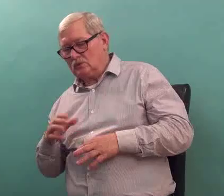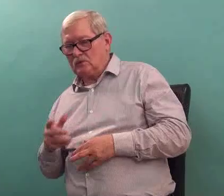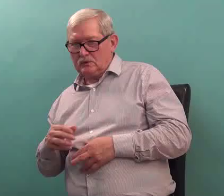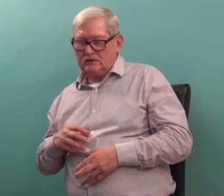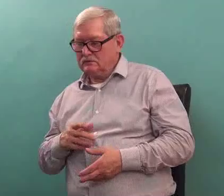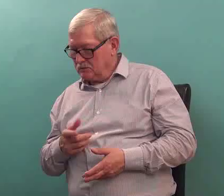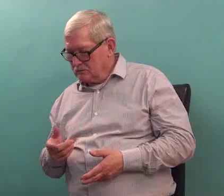Policjant patrzy na niego.